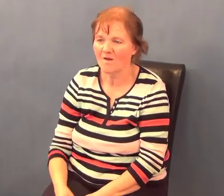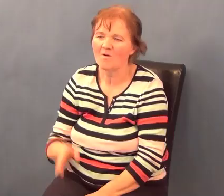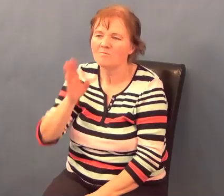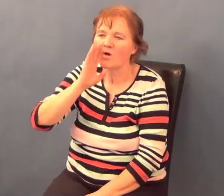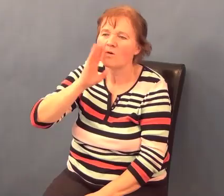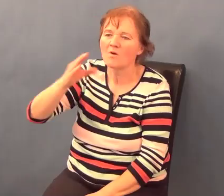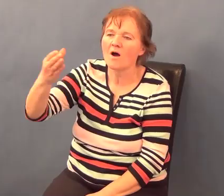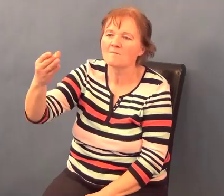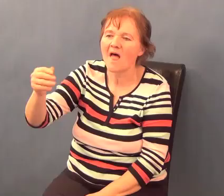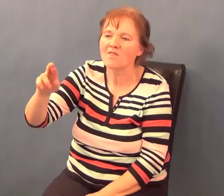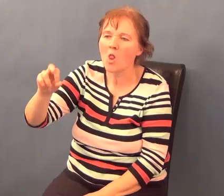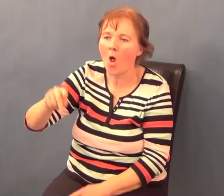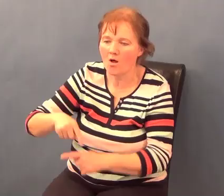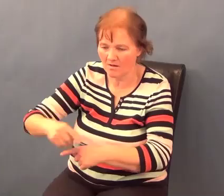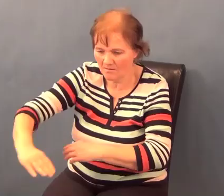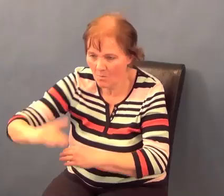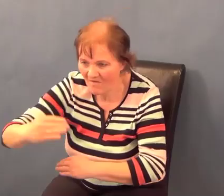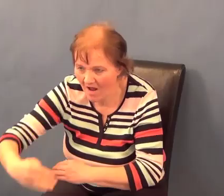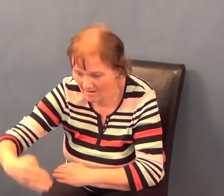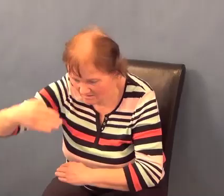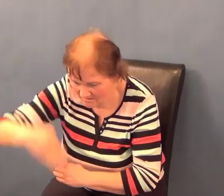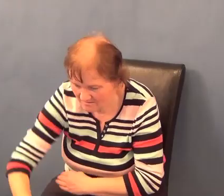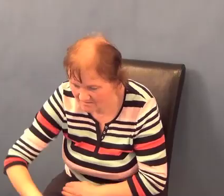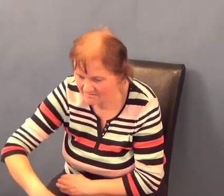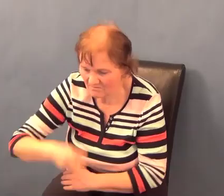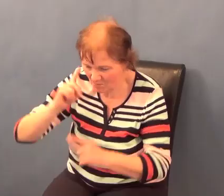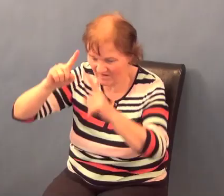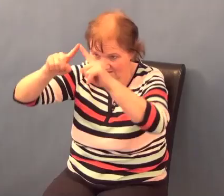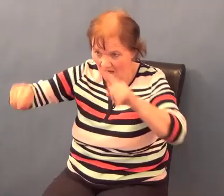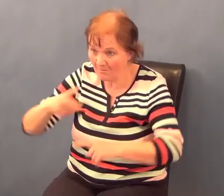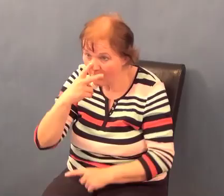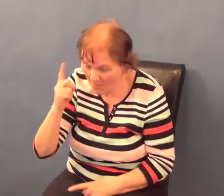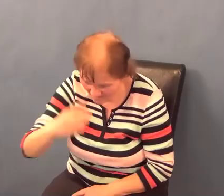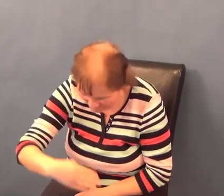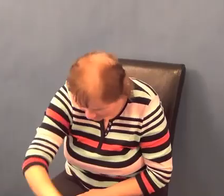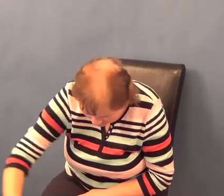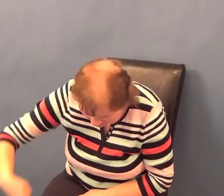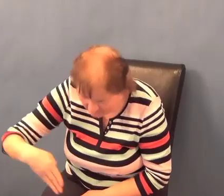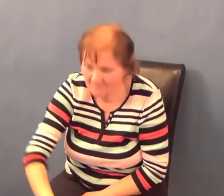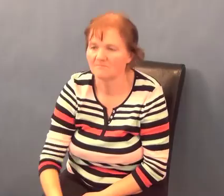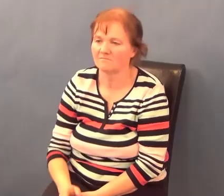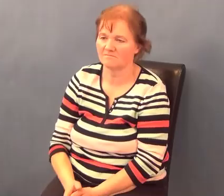Podobnie jak w metrze, jest ostrzeżenie widoczne dla ludzi.